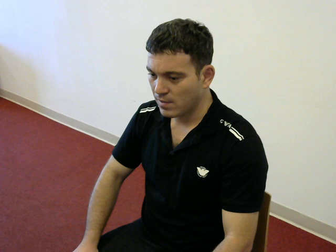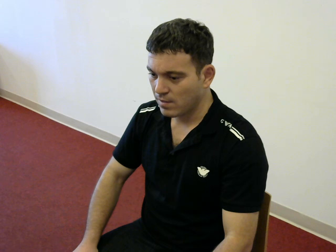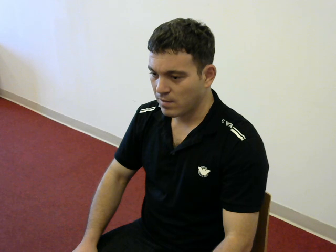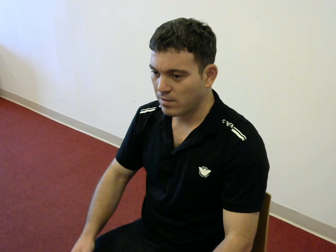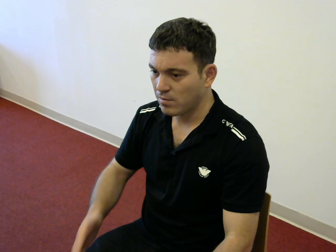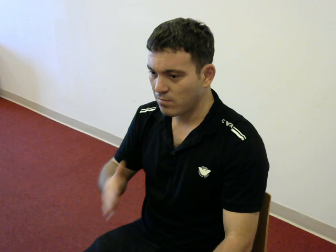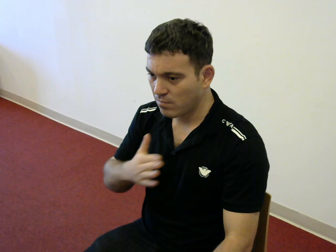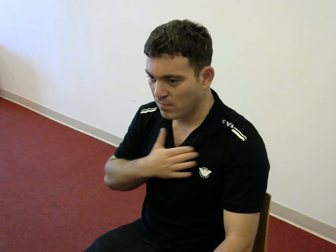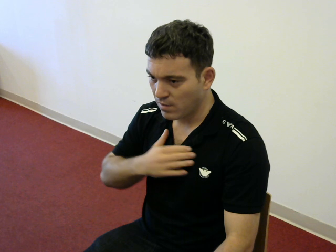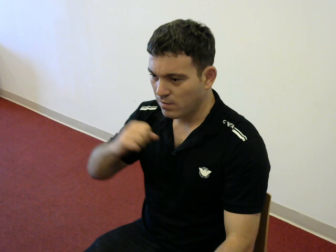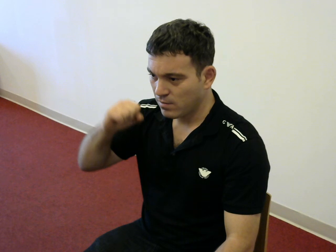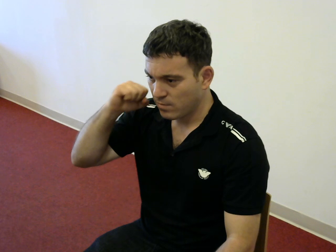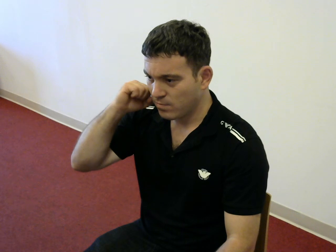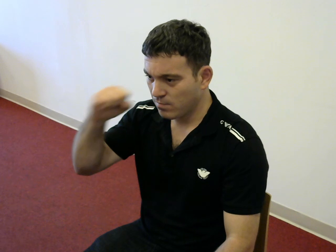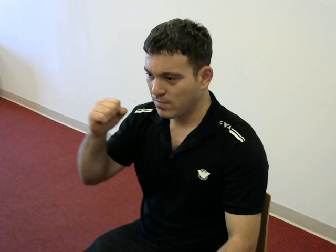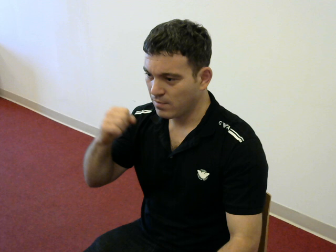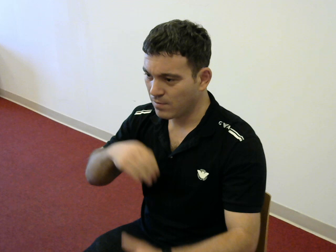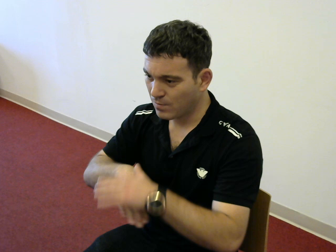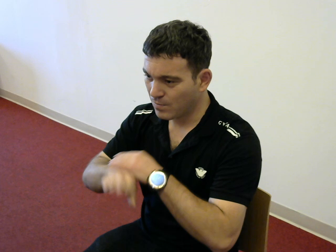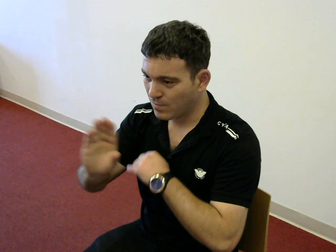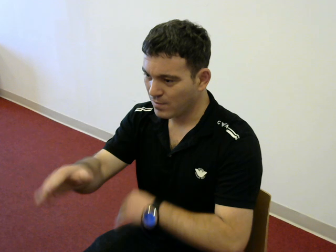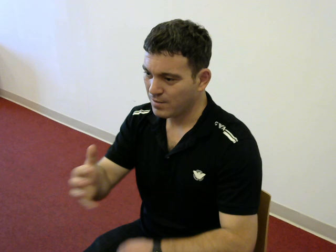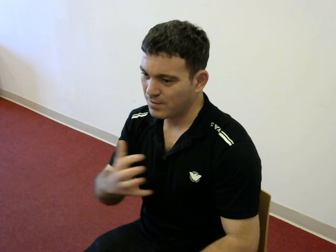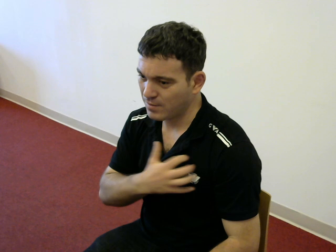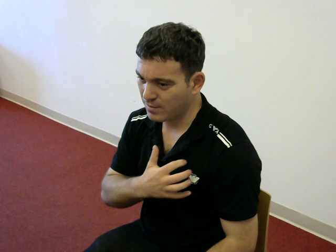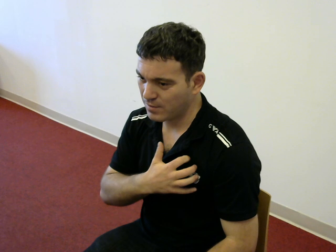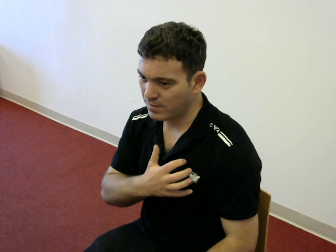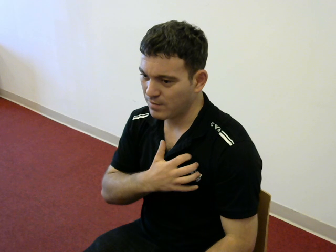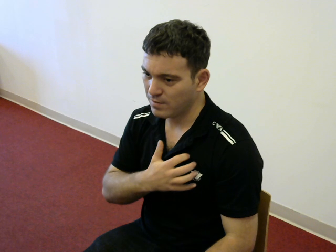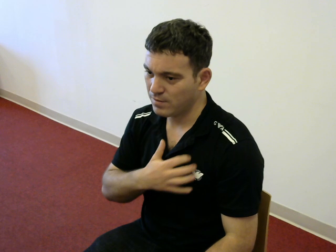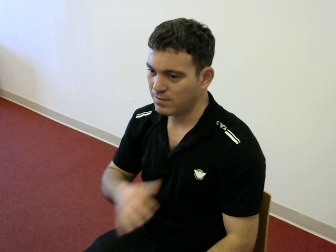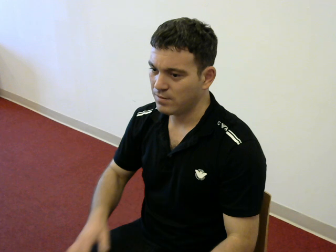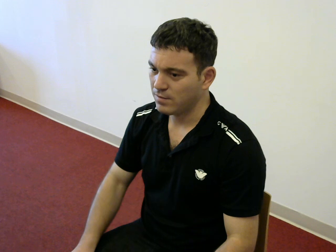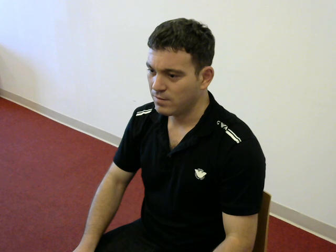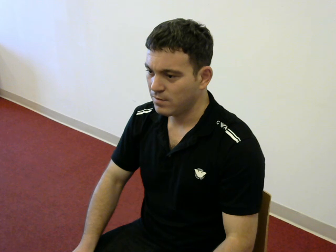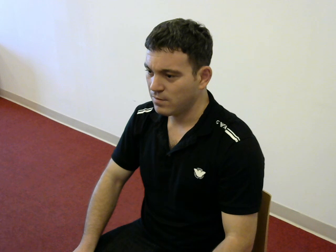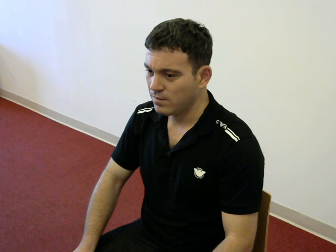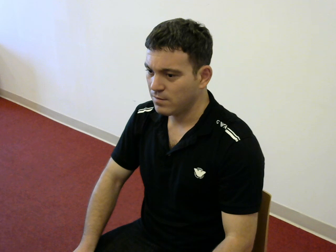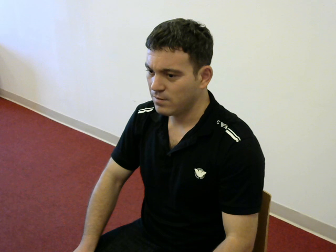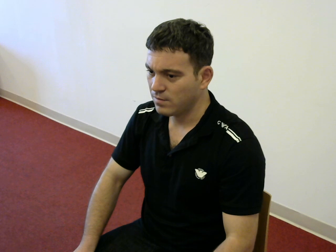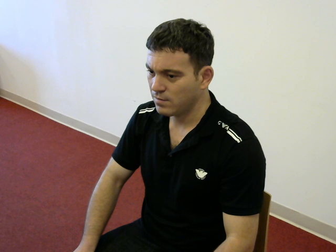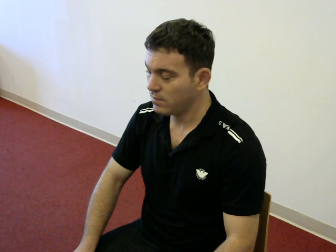Mən Qarabağa getmək istəyirəm